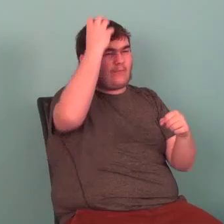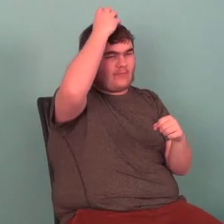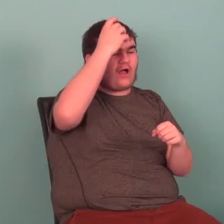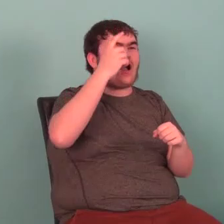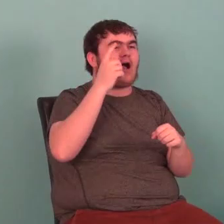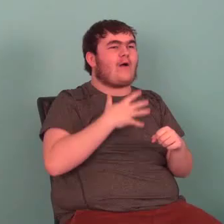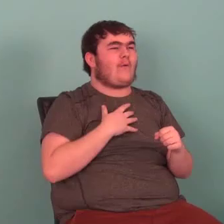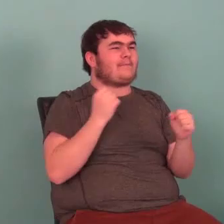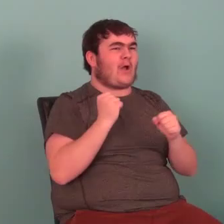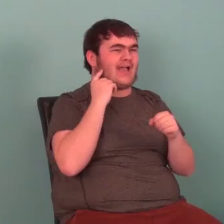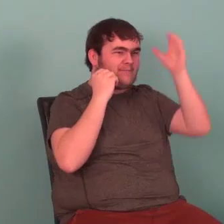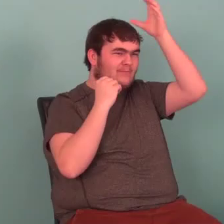Ma jabłko na głowie i boi się.